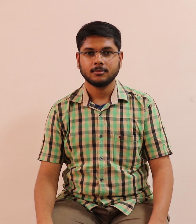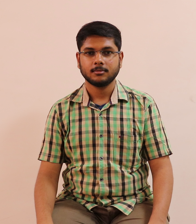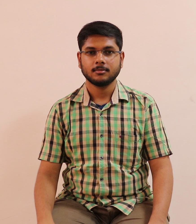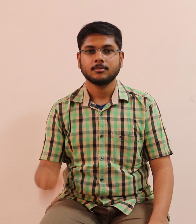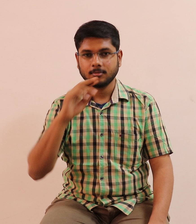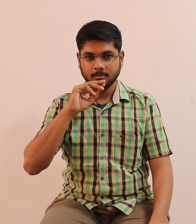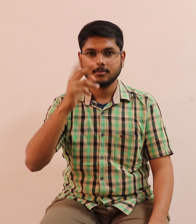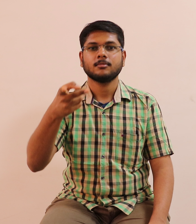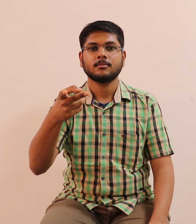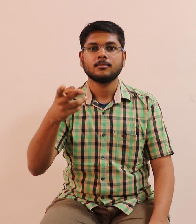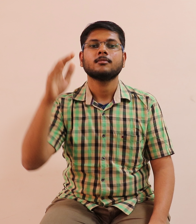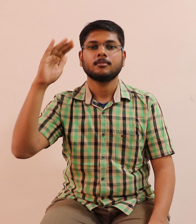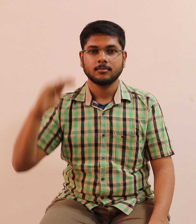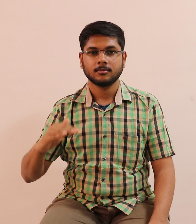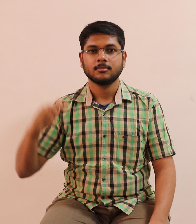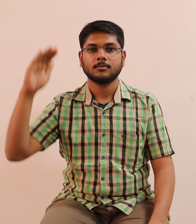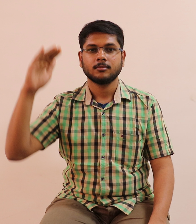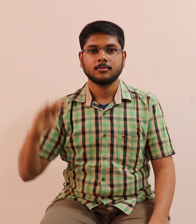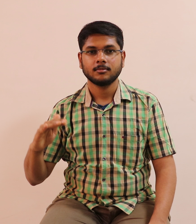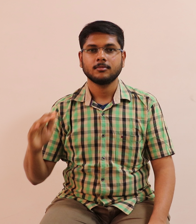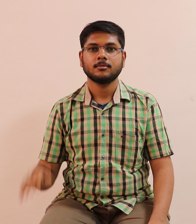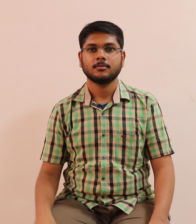speak softly